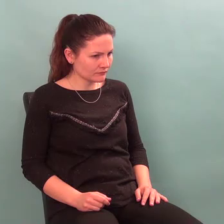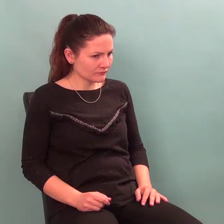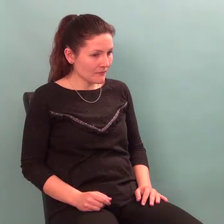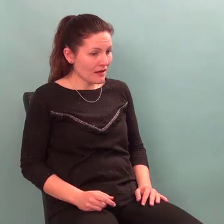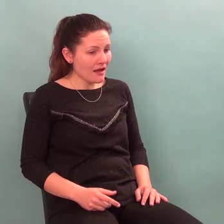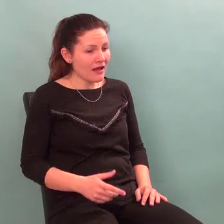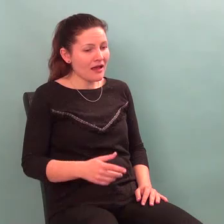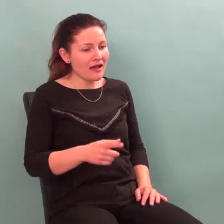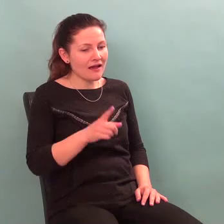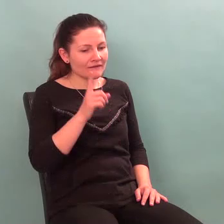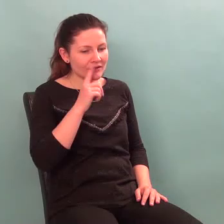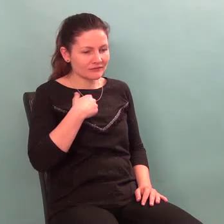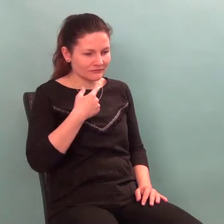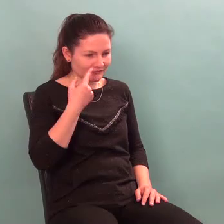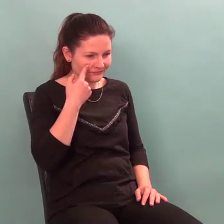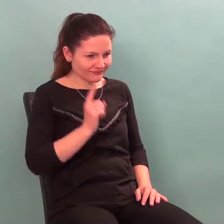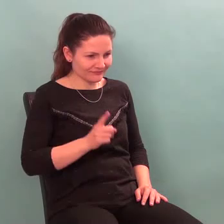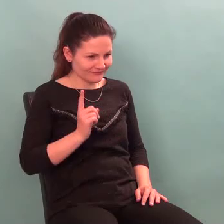A właśnie, nie zauważyłam.